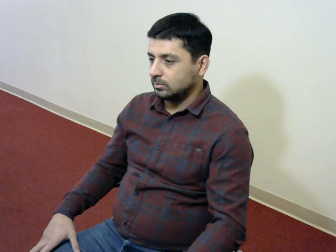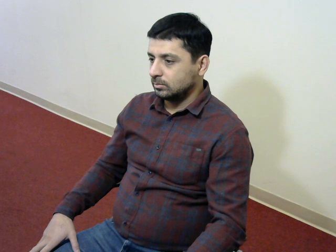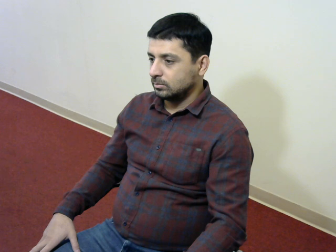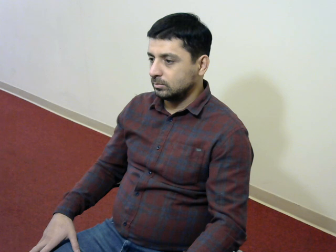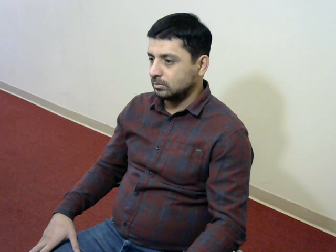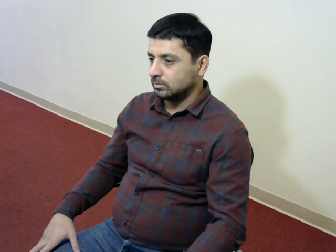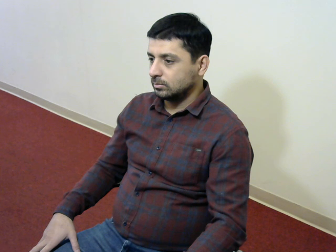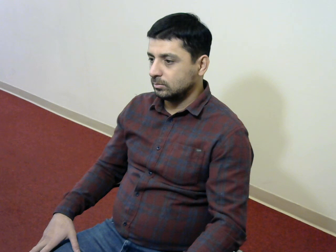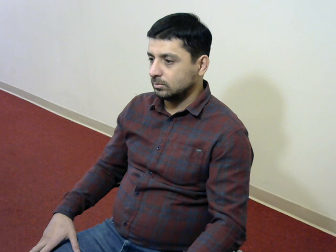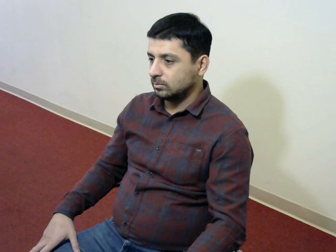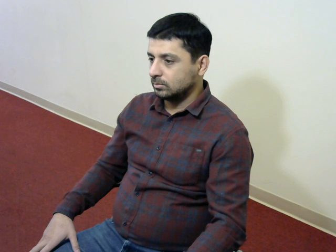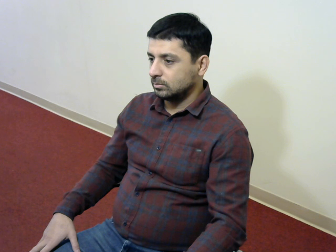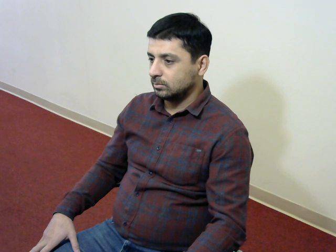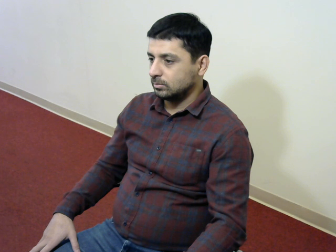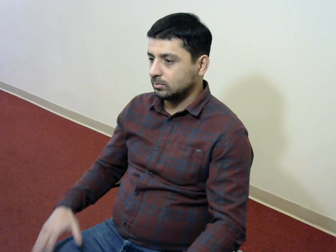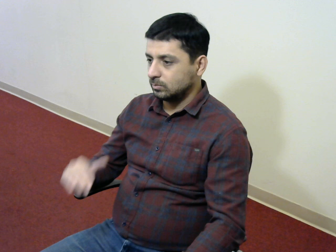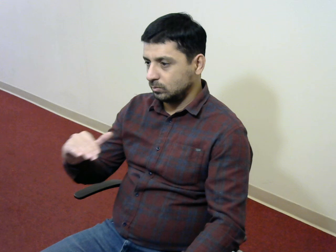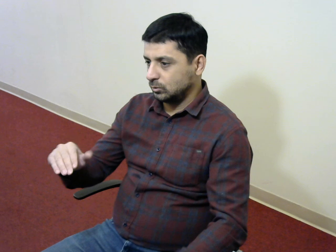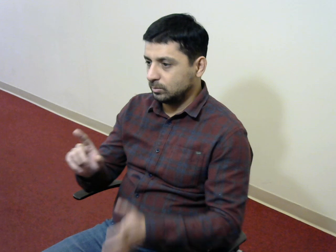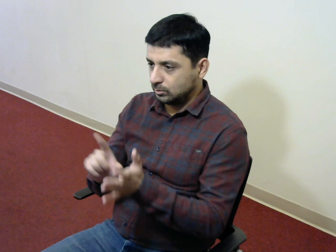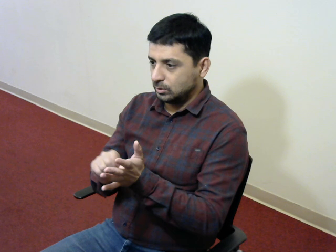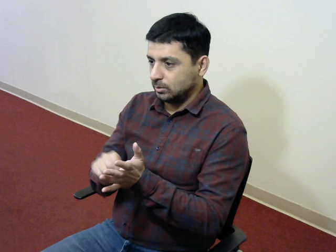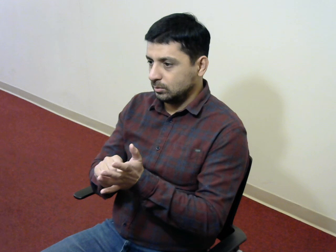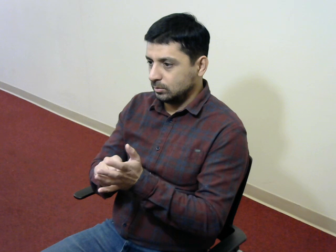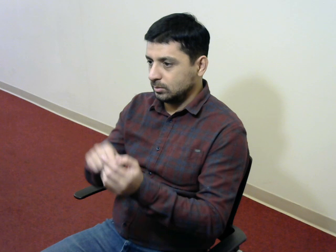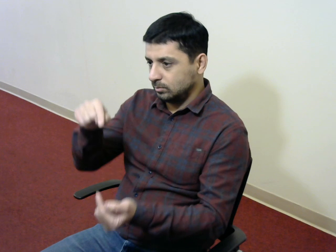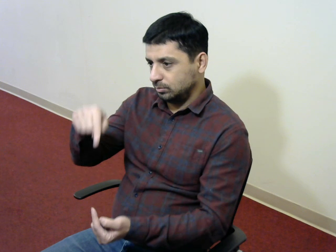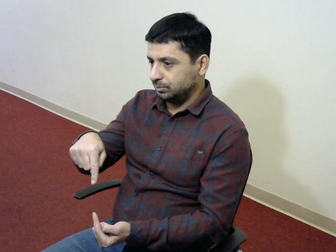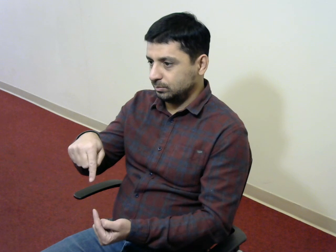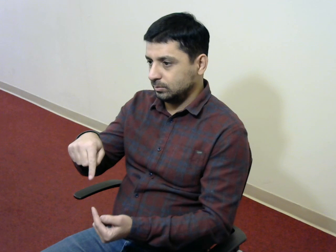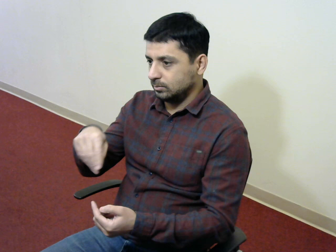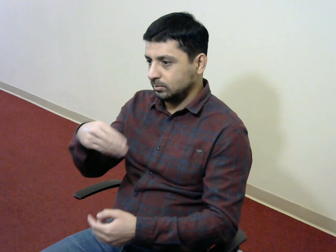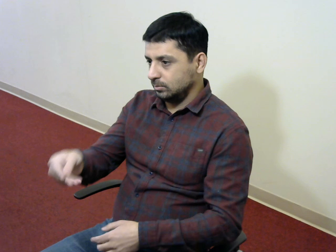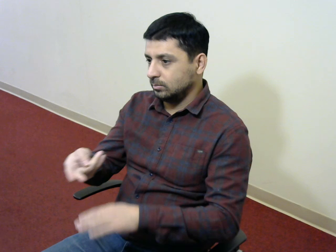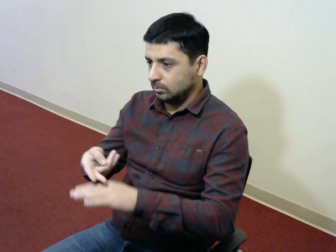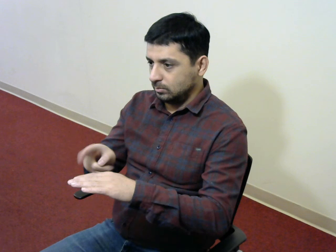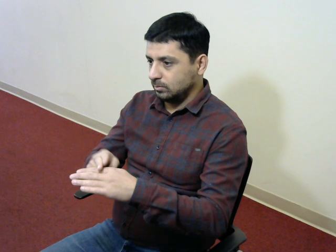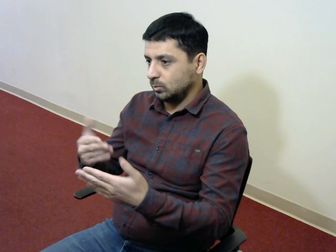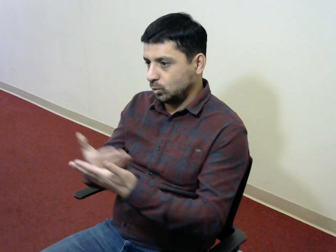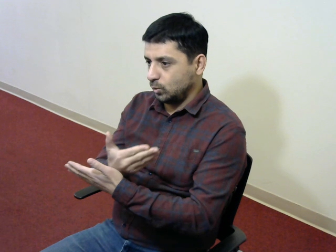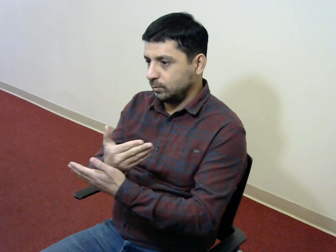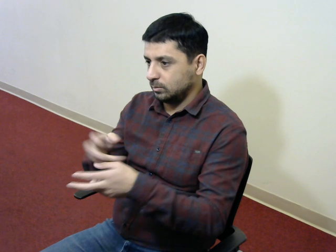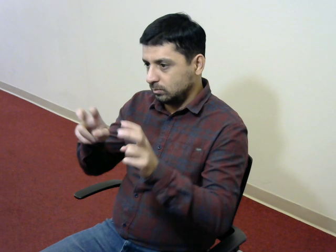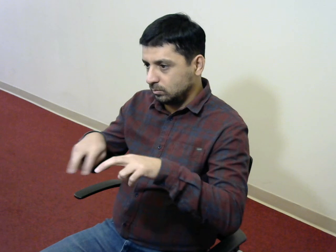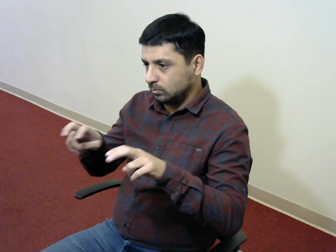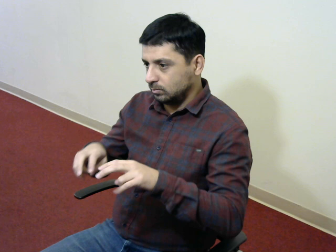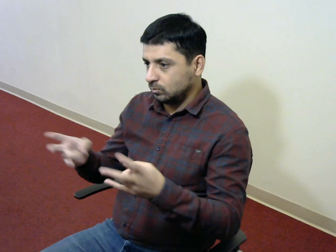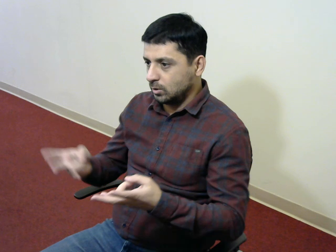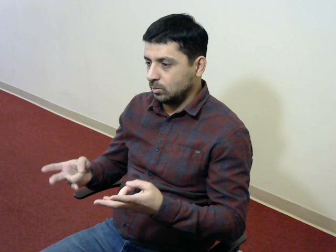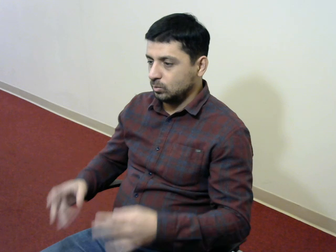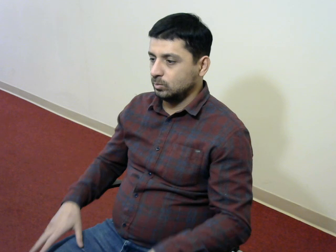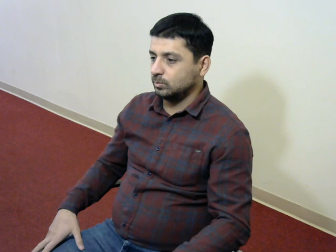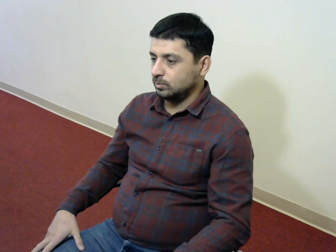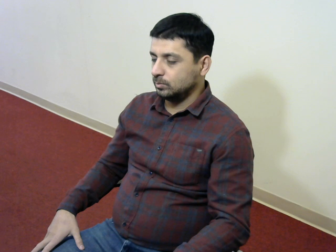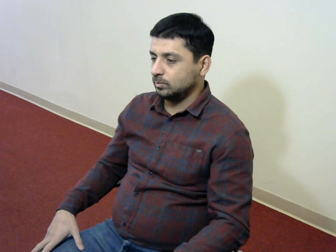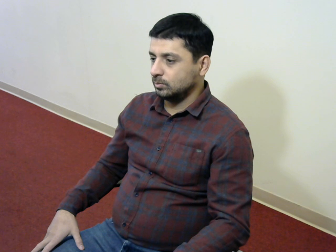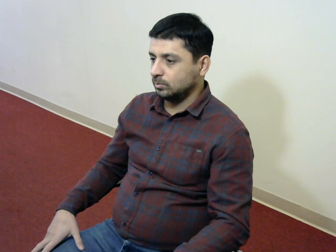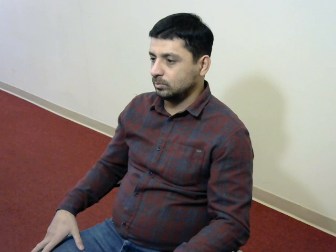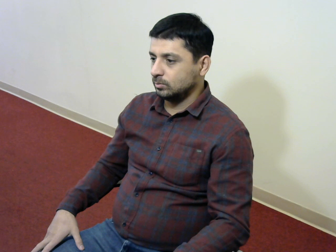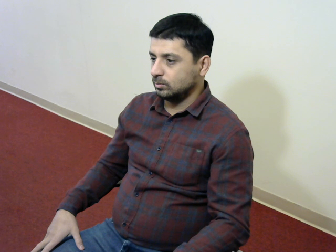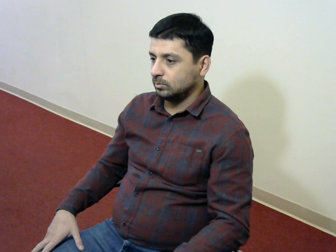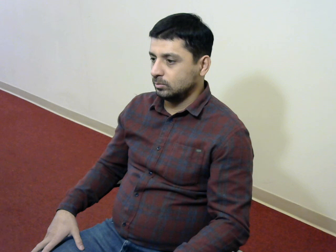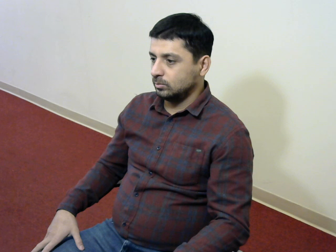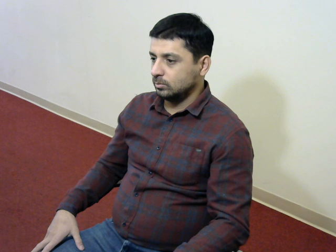Sizə pensiya təyin olunması üçün yenidən müayinə olunmalısınız